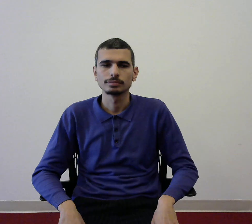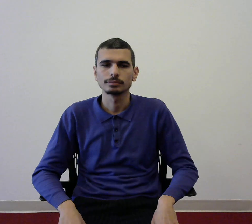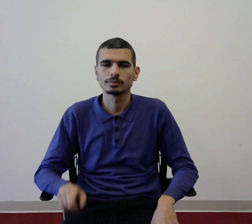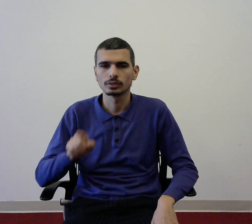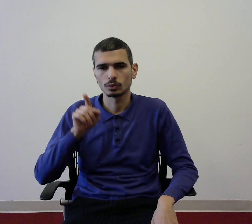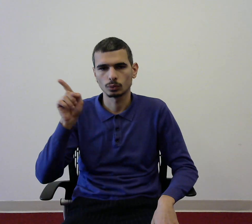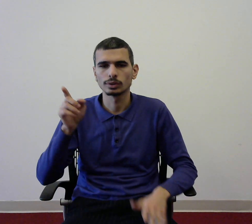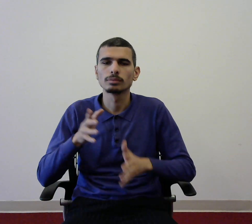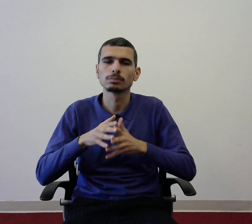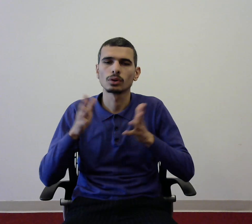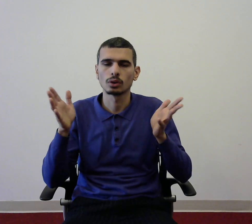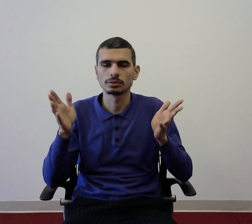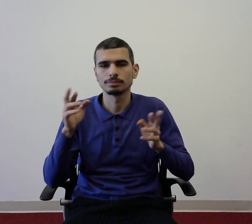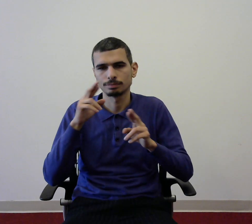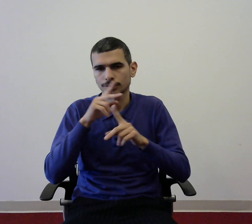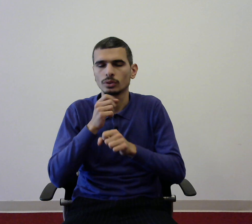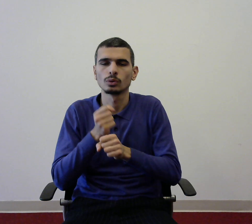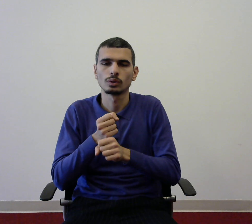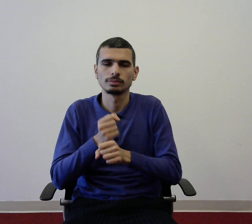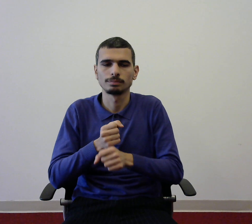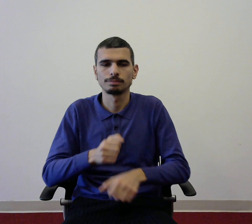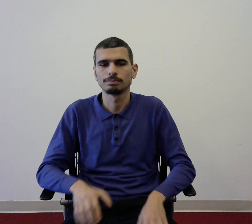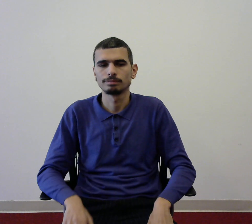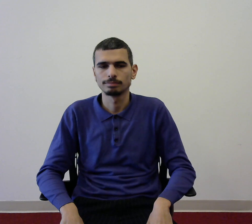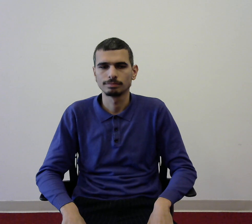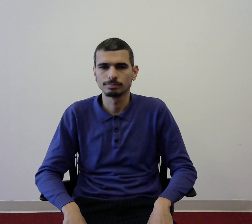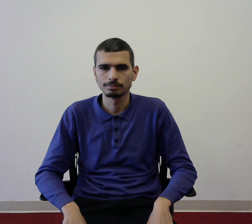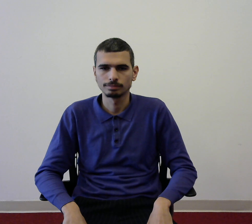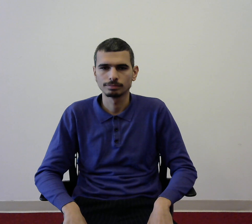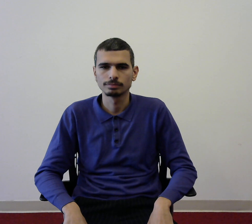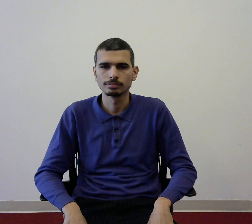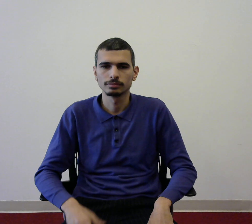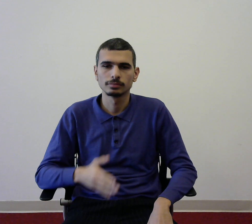O böyük səhv edib